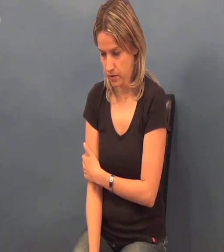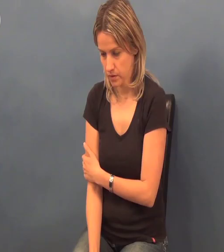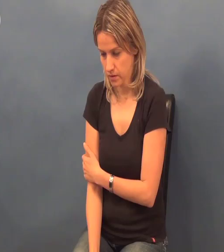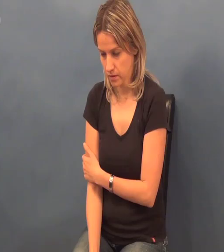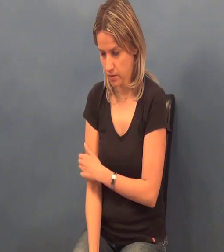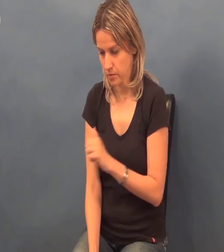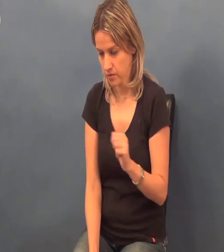Najpierw...